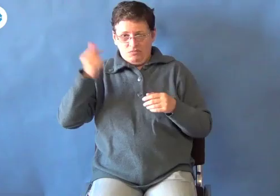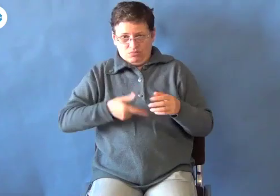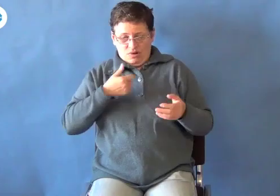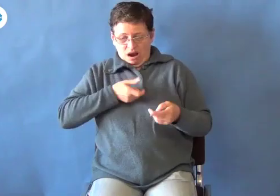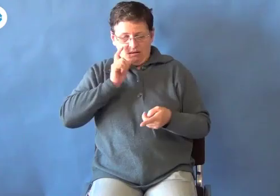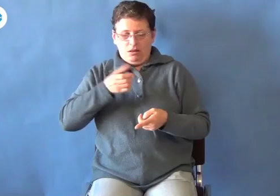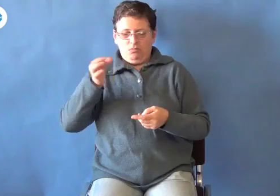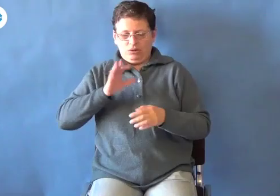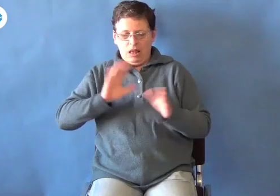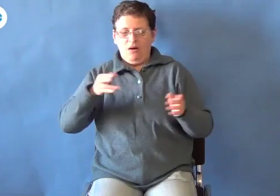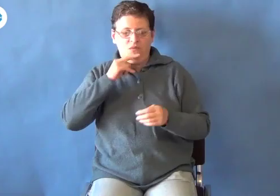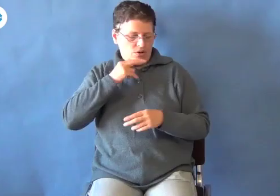Ja nie piję wódki.